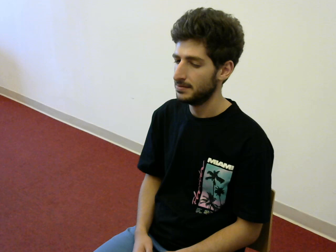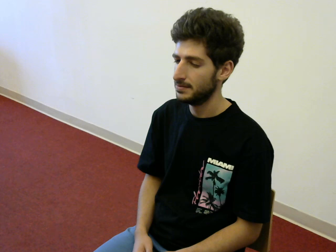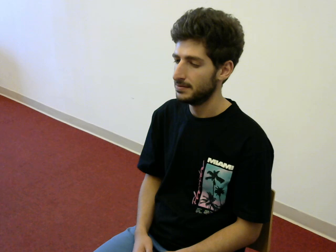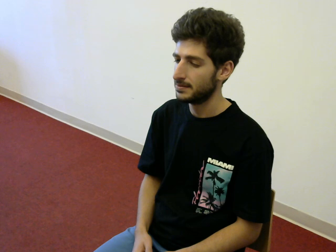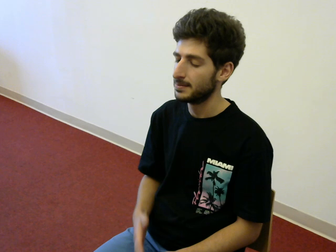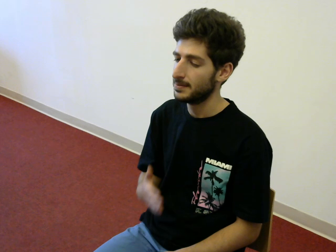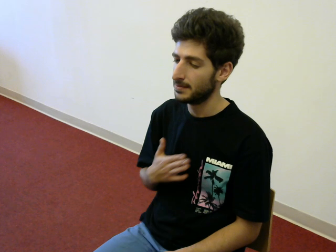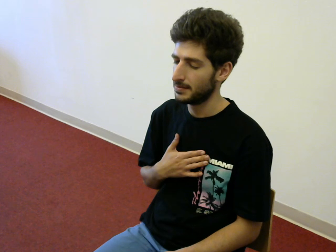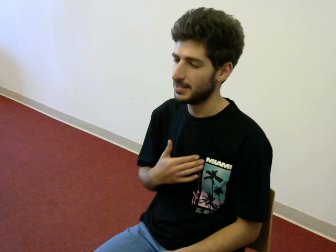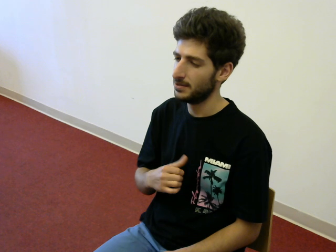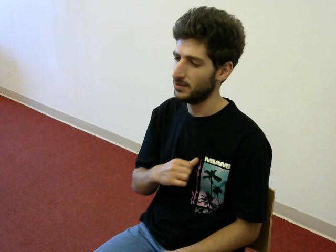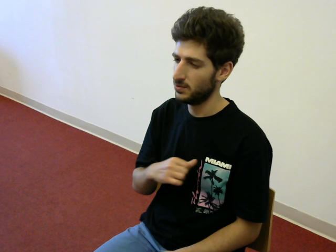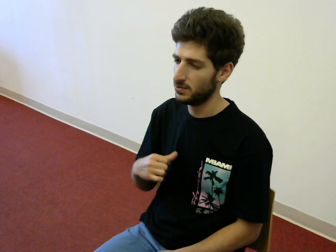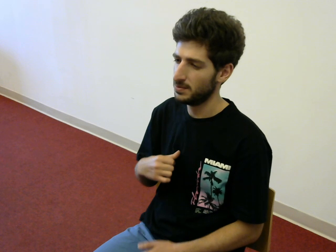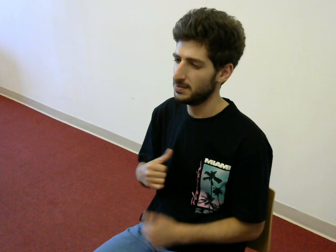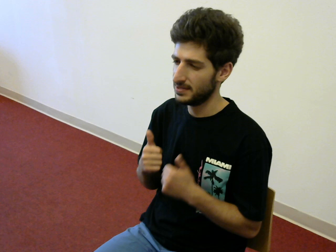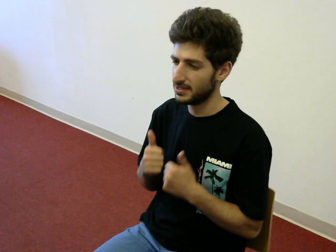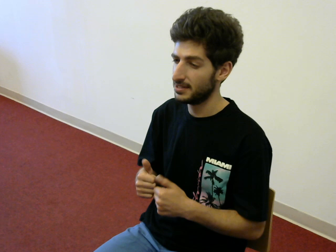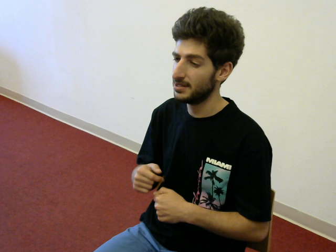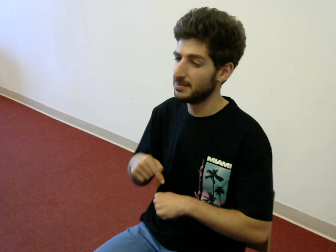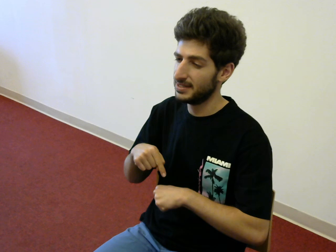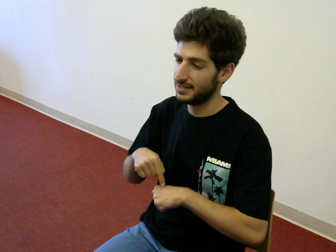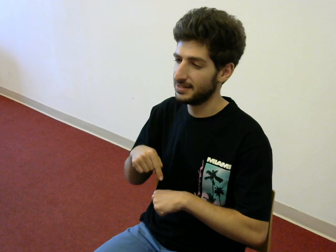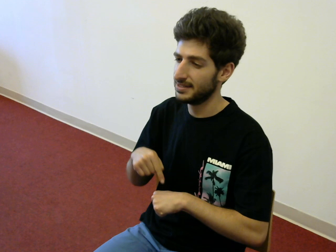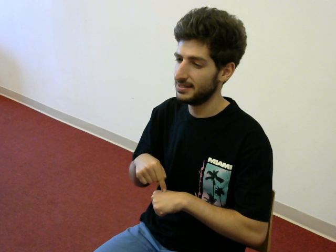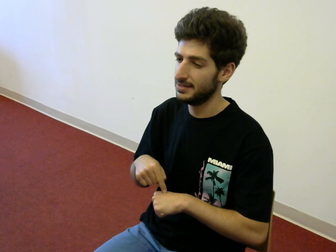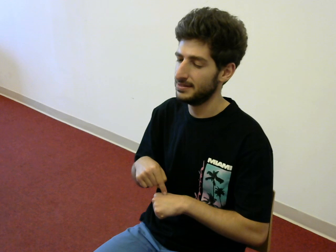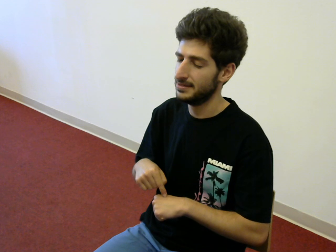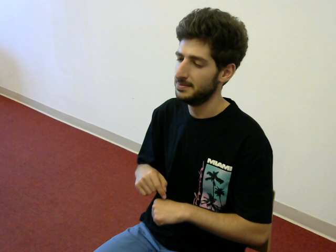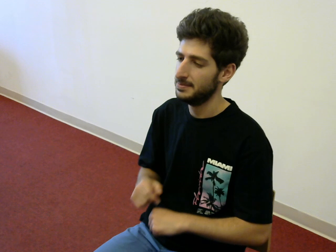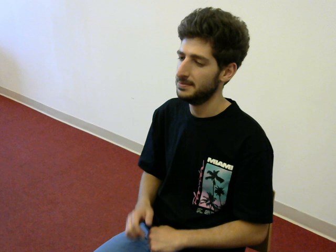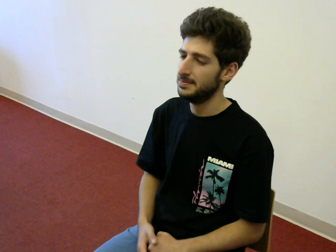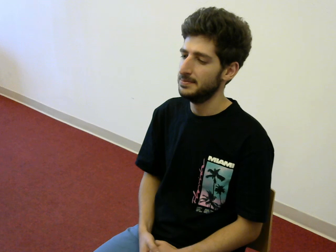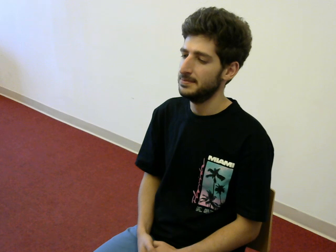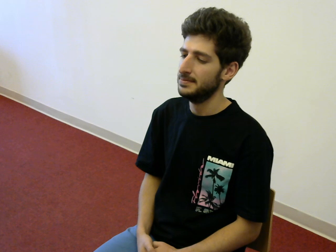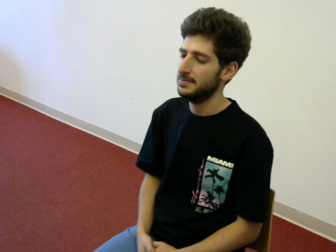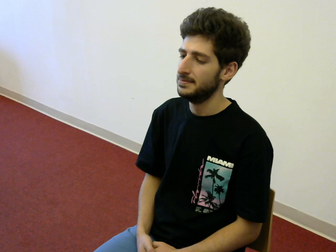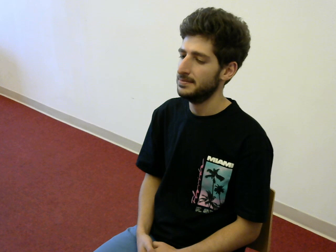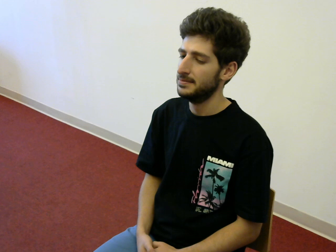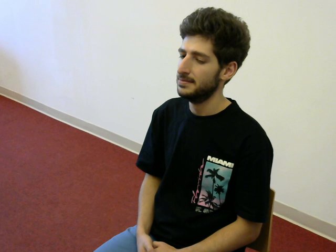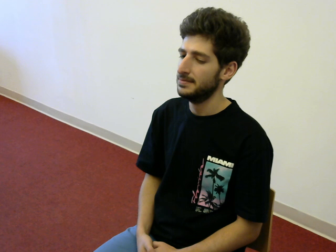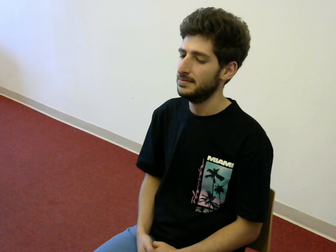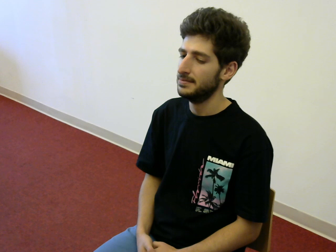Mən özümü yaxşı hiss edirəm